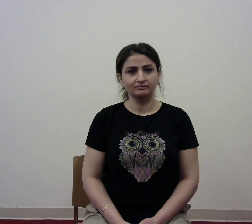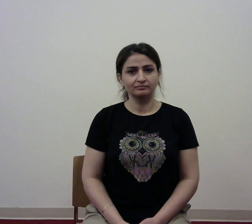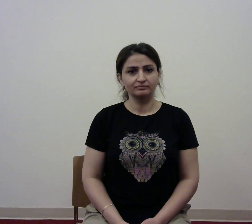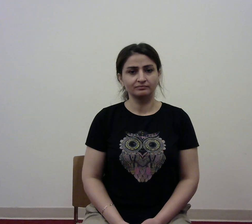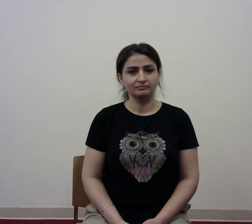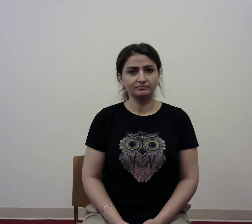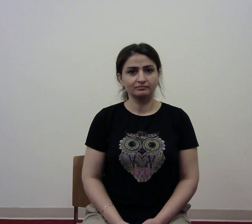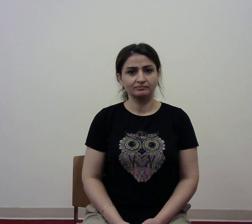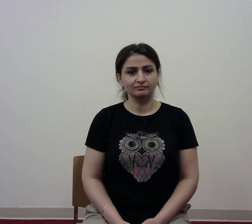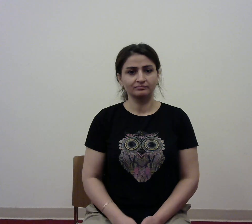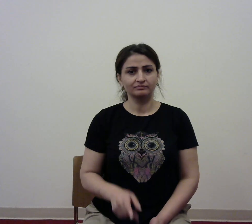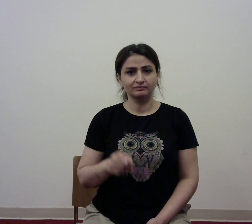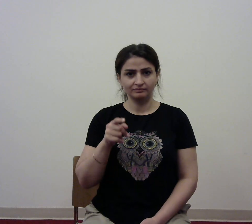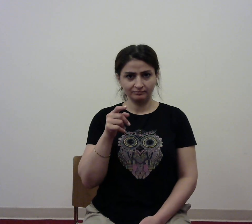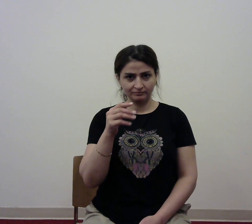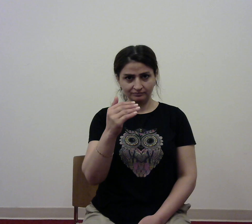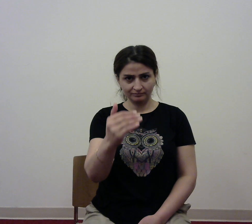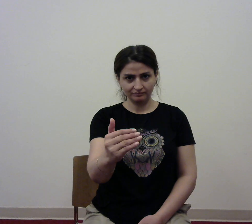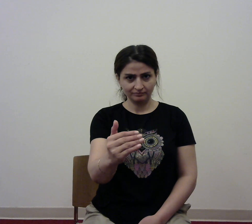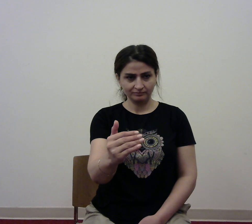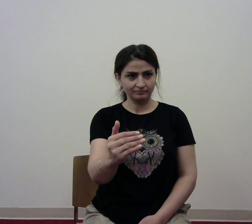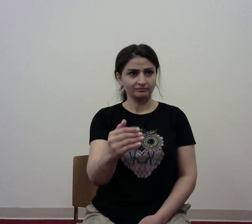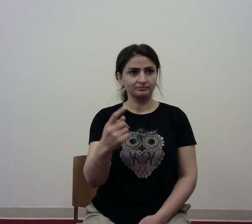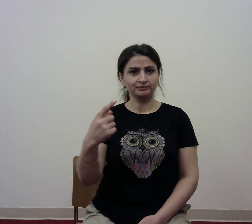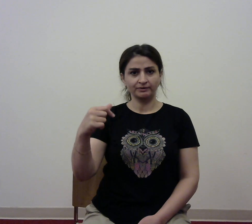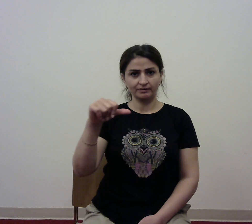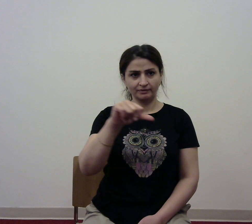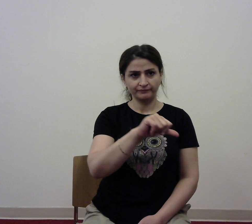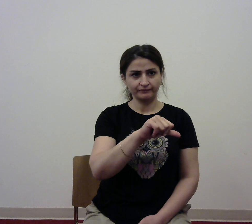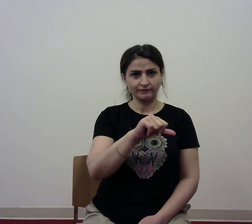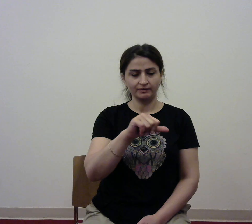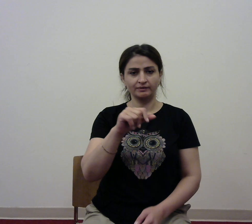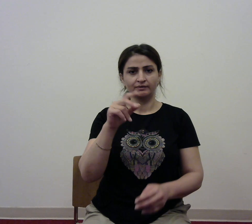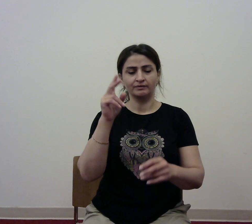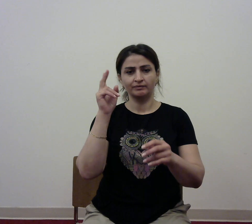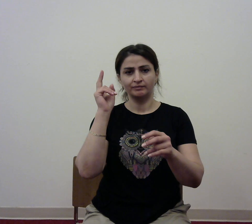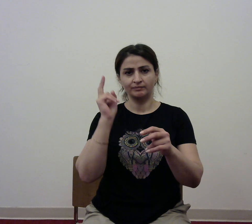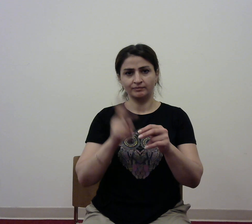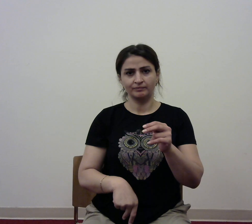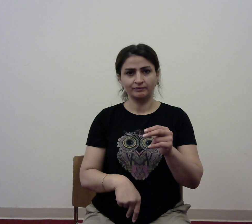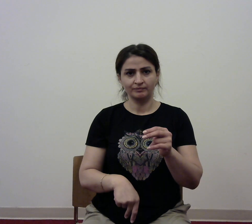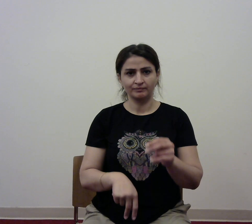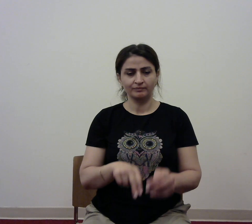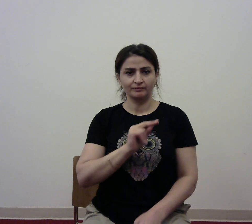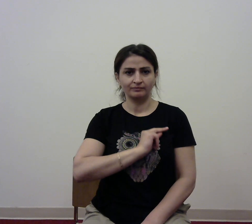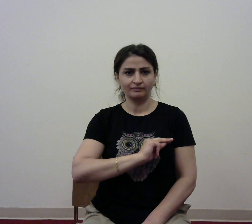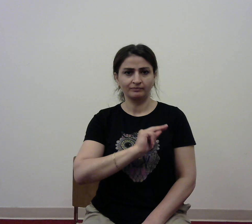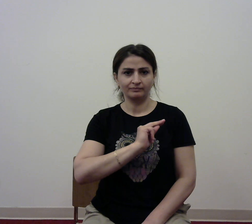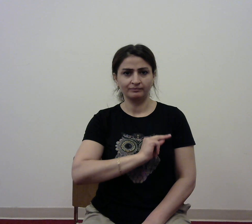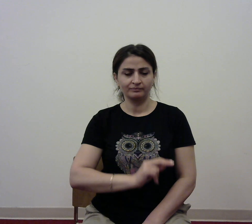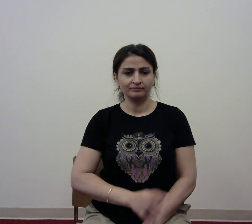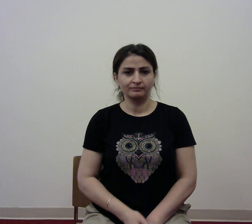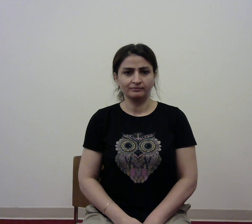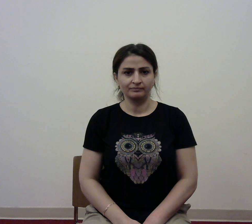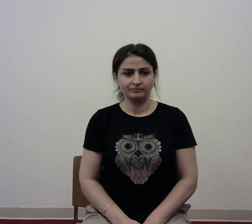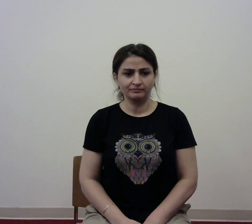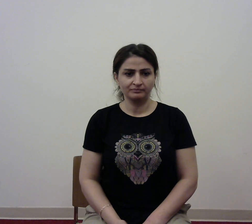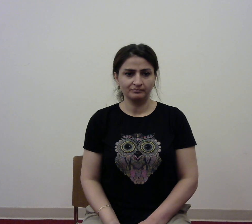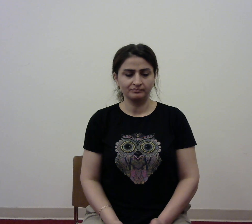Siz həftə sonu işləyirsiz?